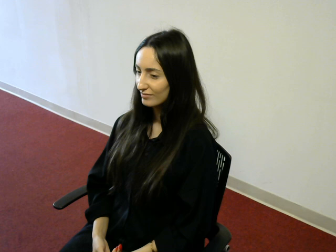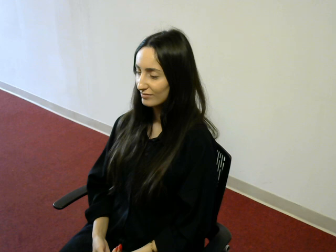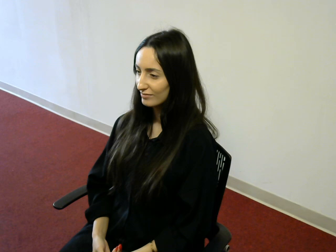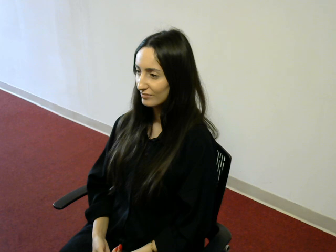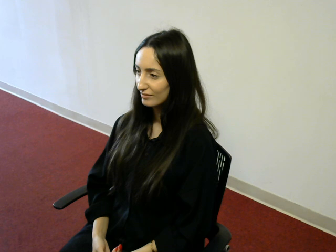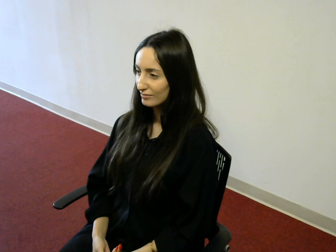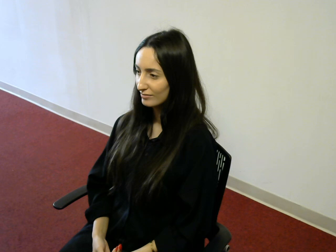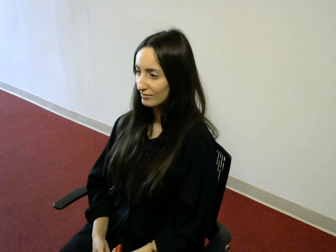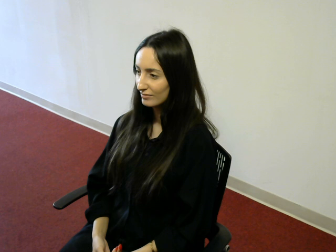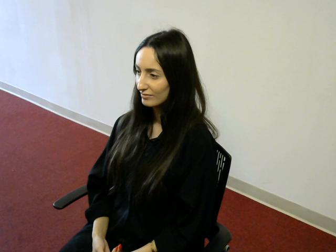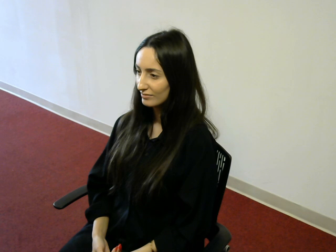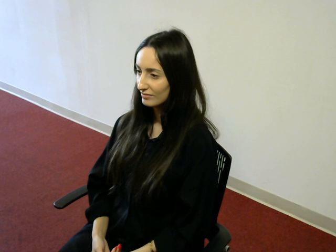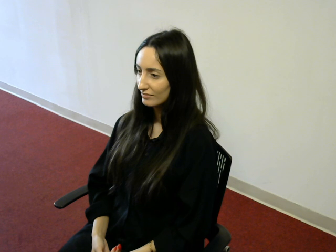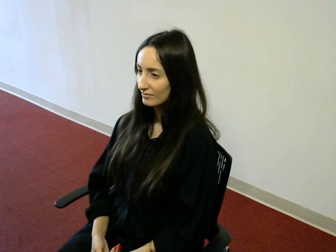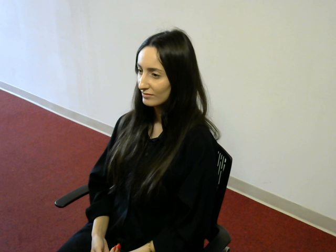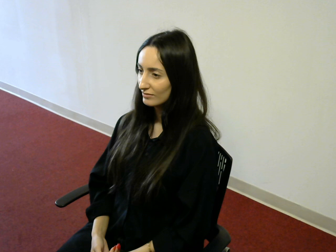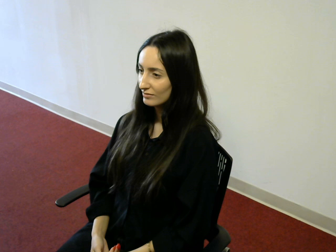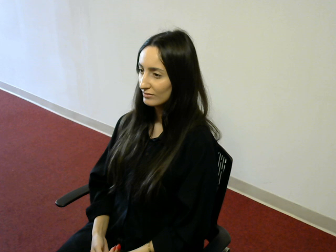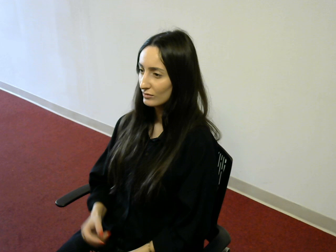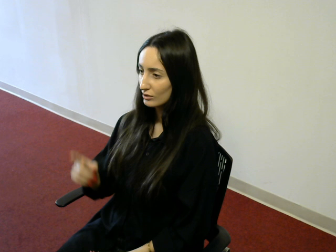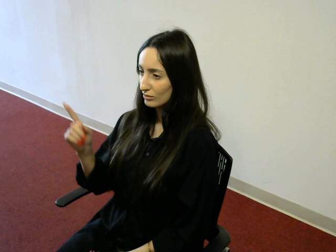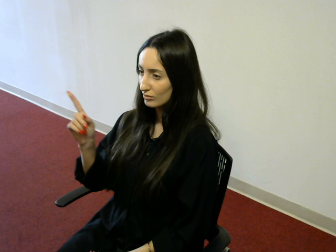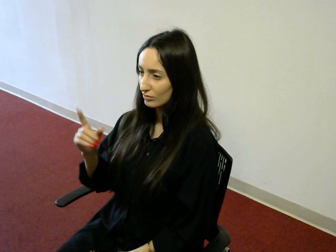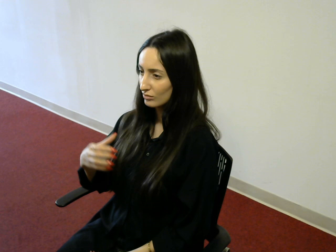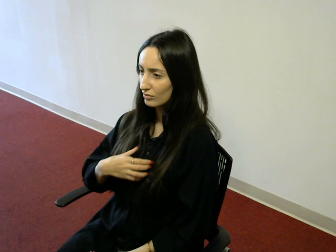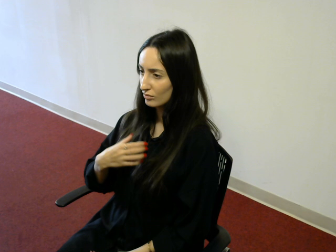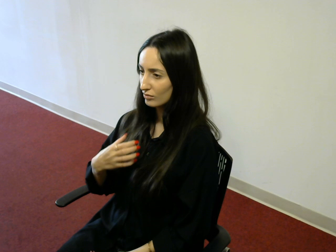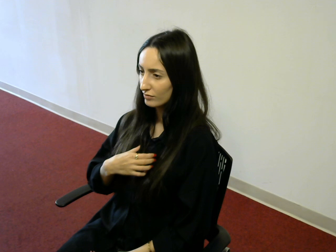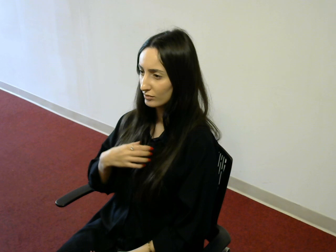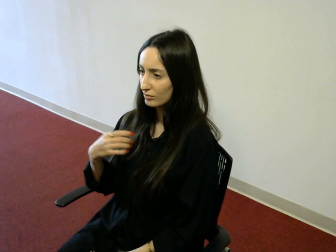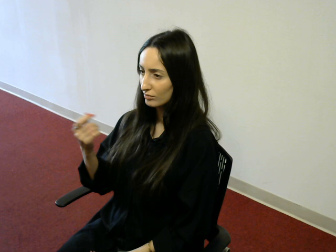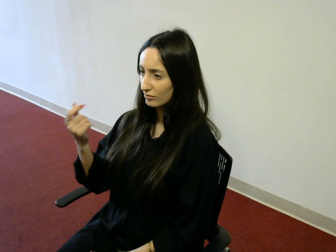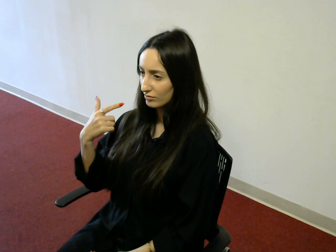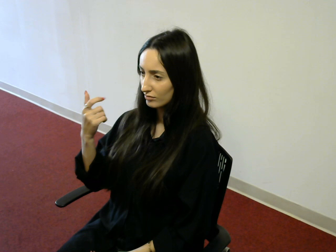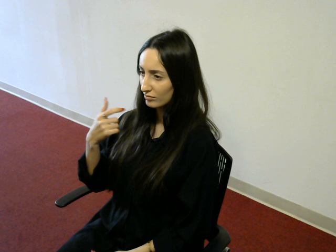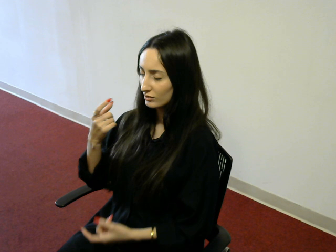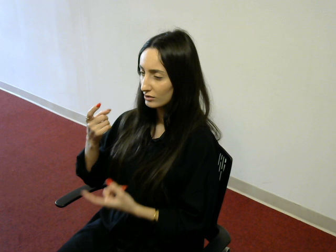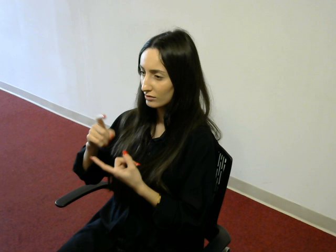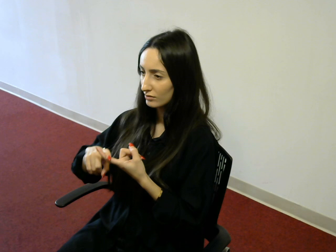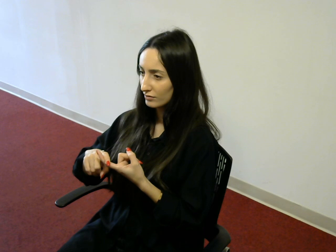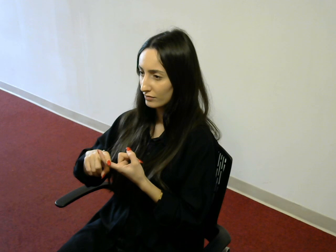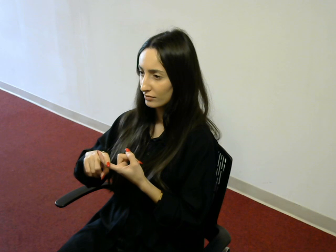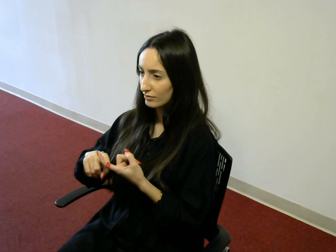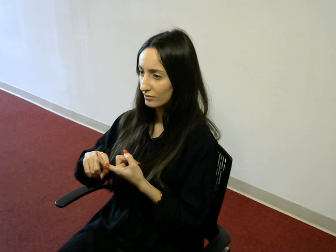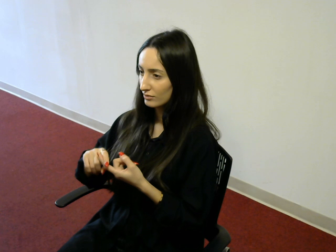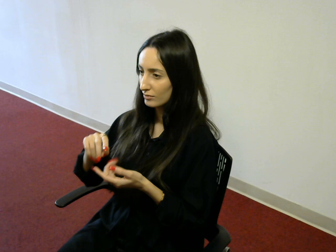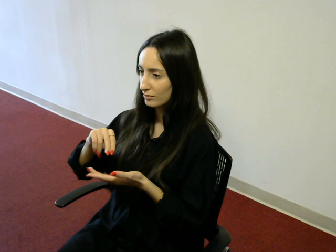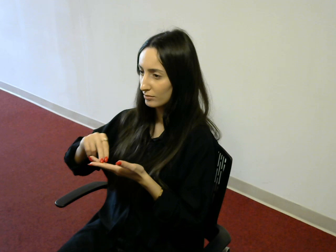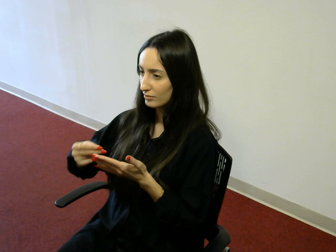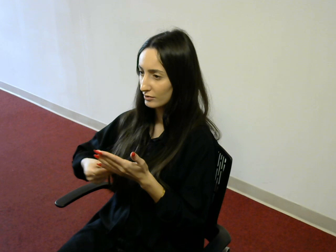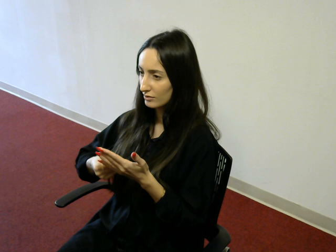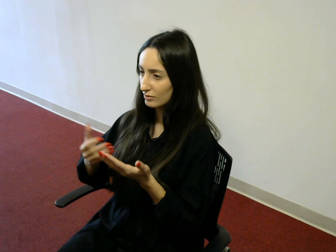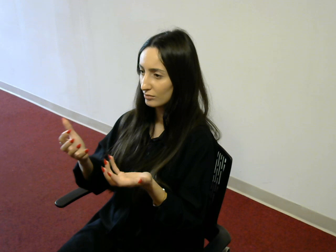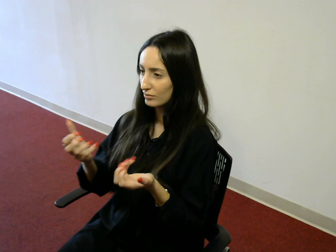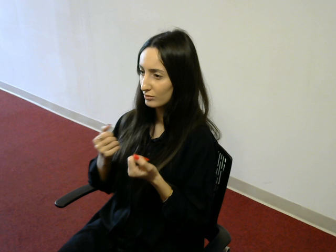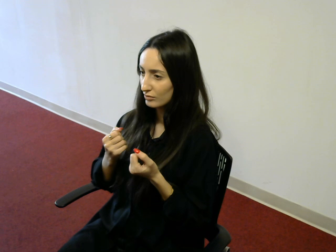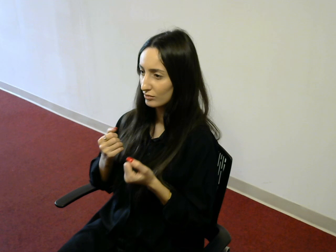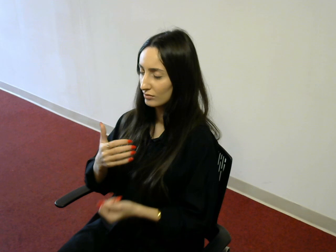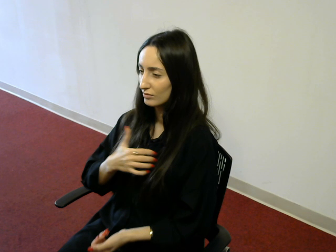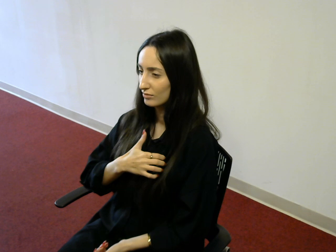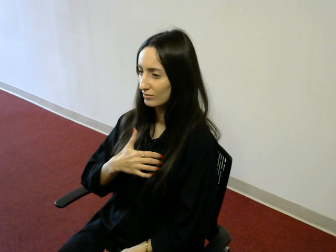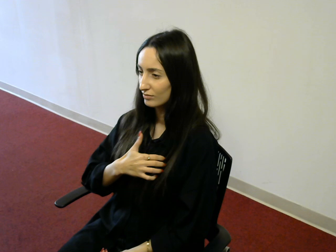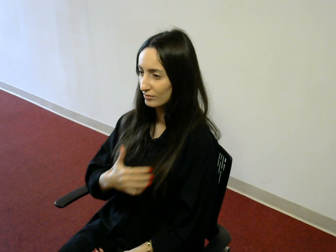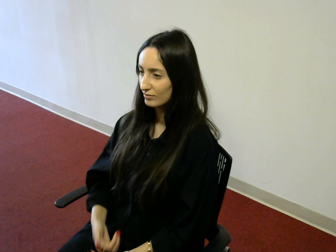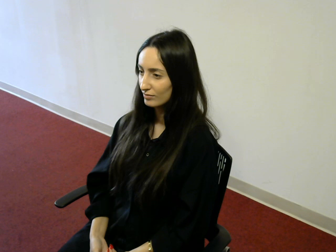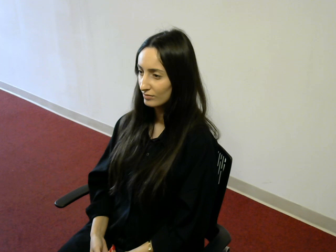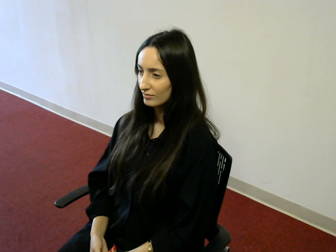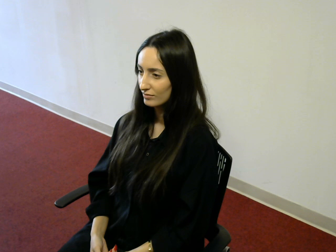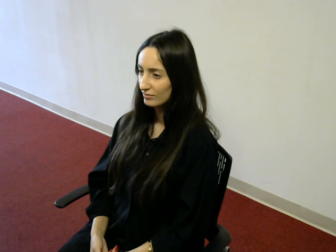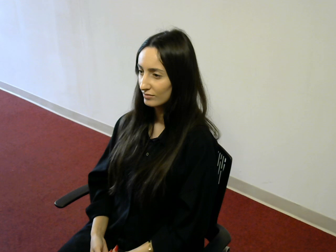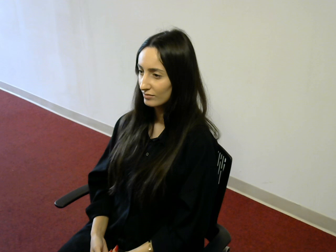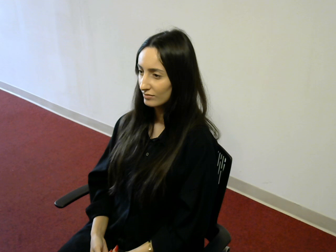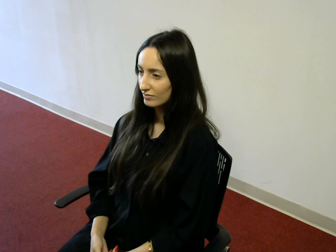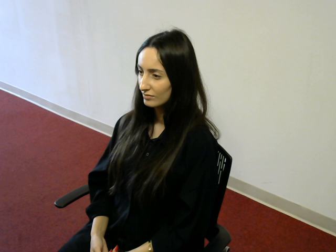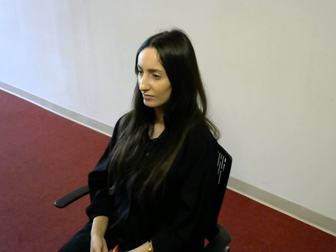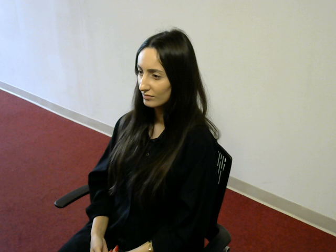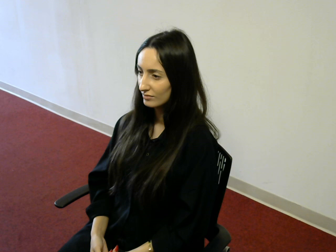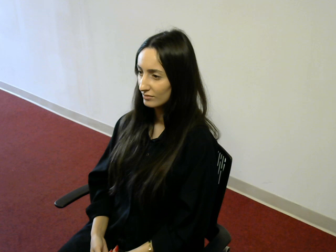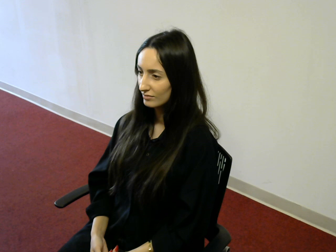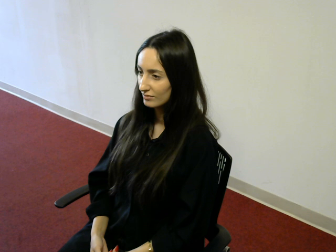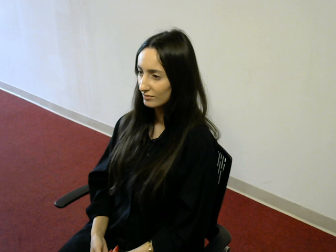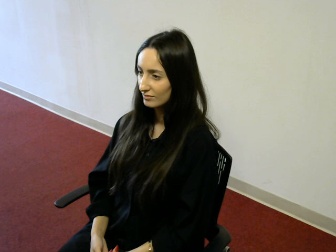O sosial müavinət ilə bağlı arayış almaq istəyir